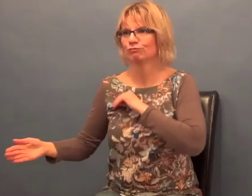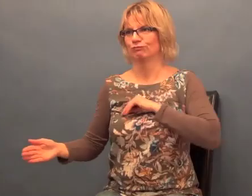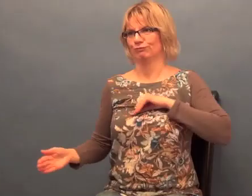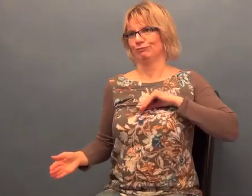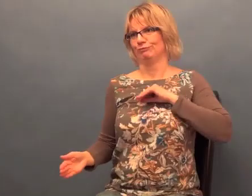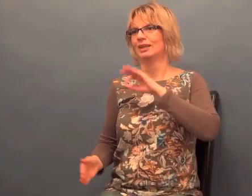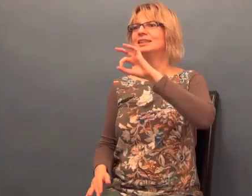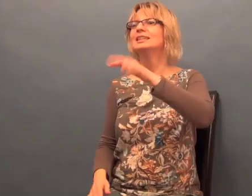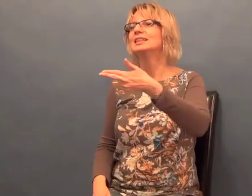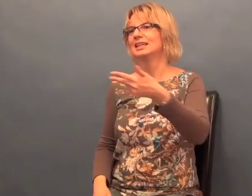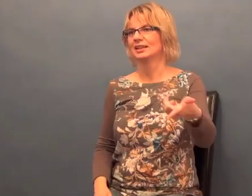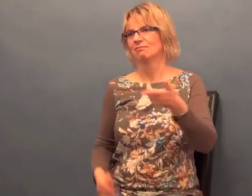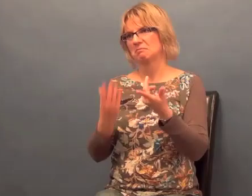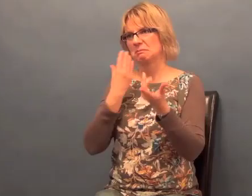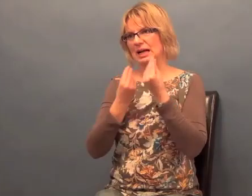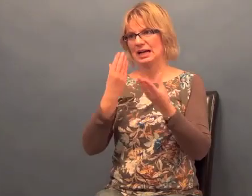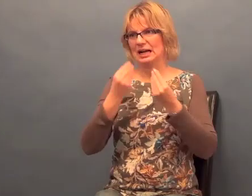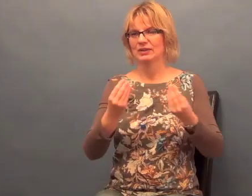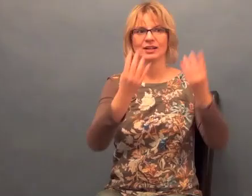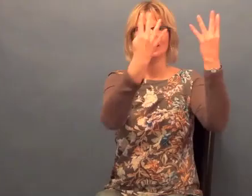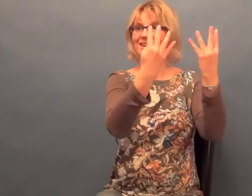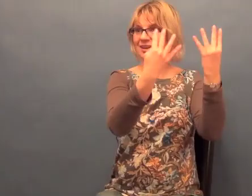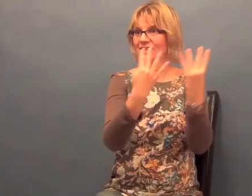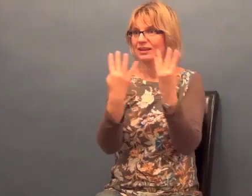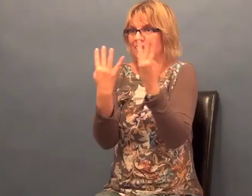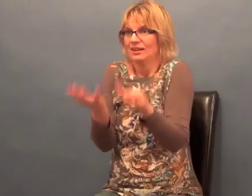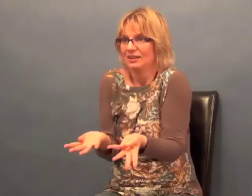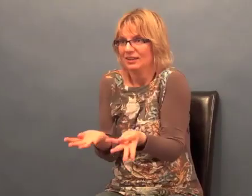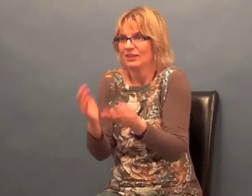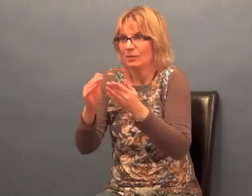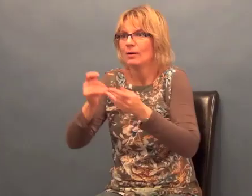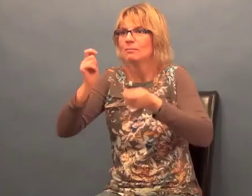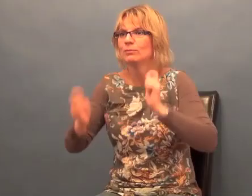Okazało się, że syn zabrał te brakujące sztachetki i się nimi bawi.